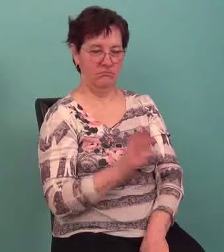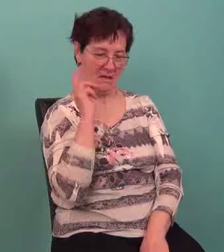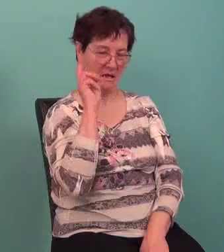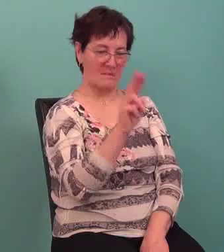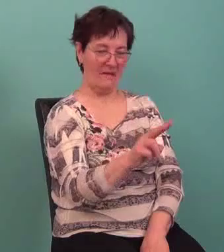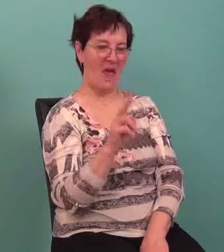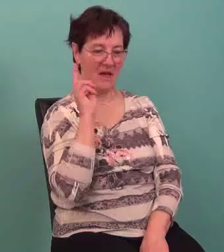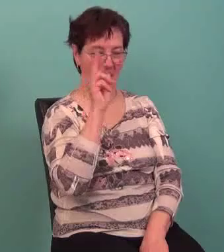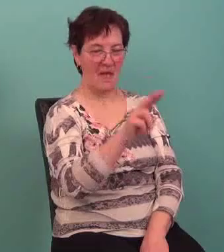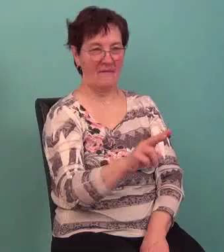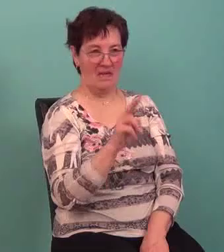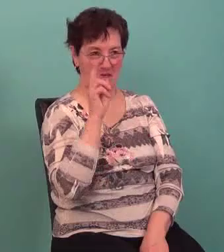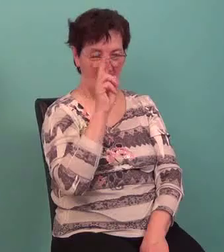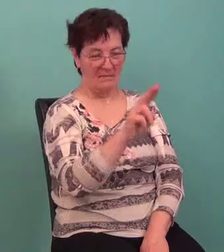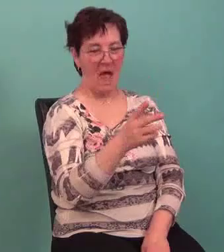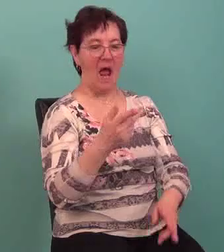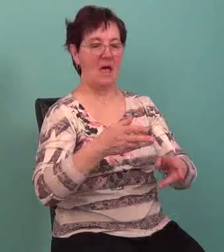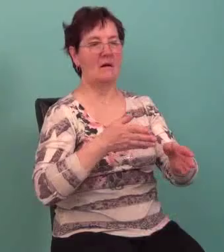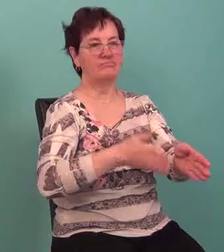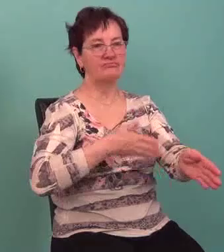Tramwaj albo pociąg.